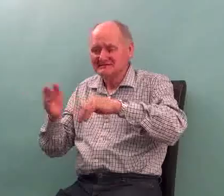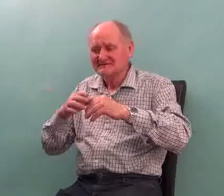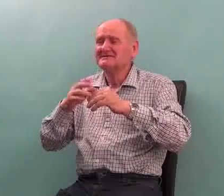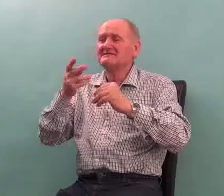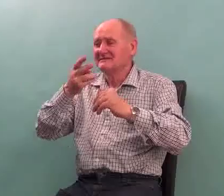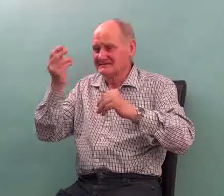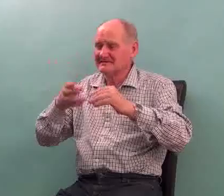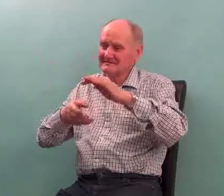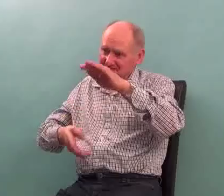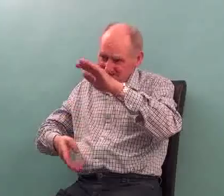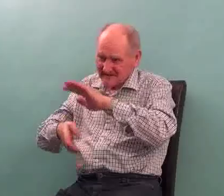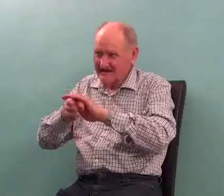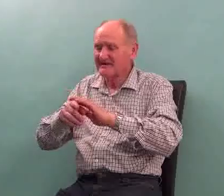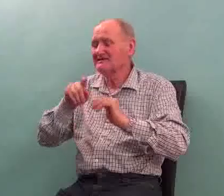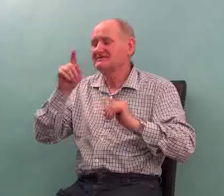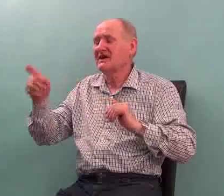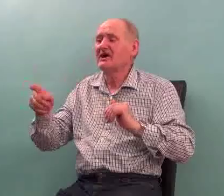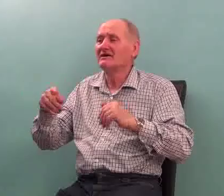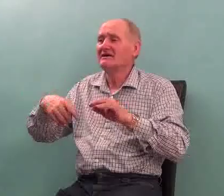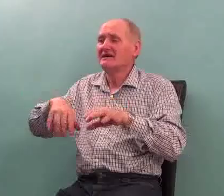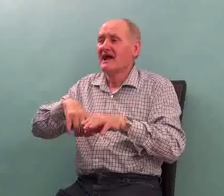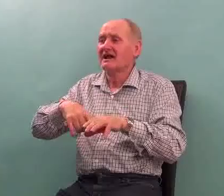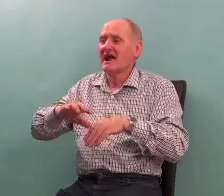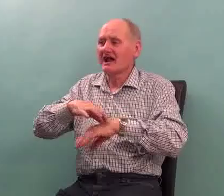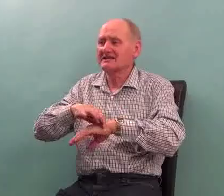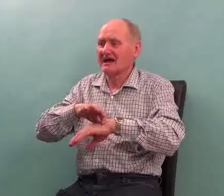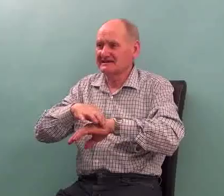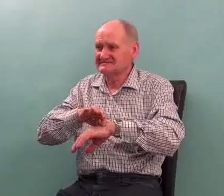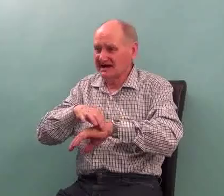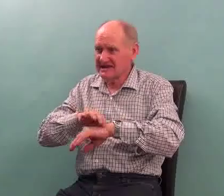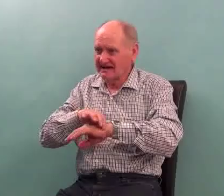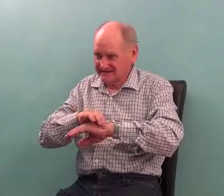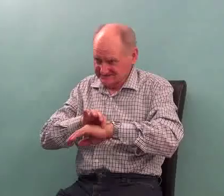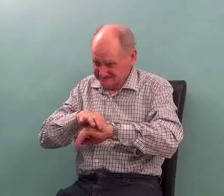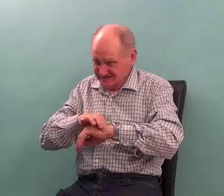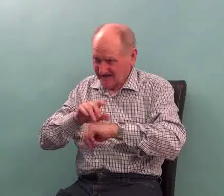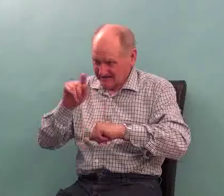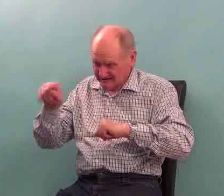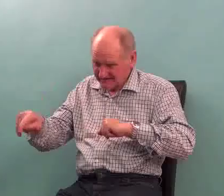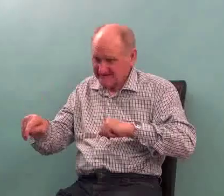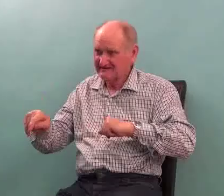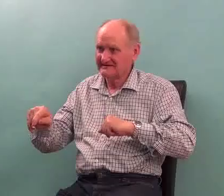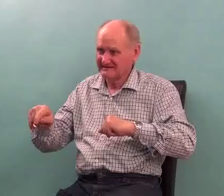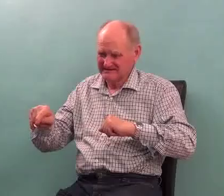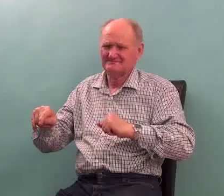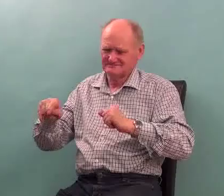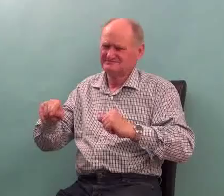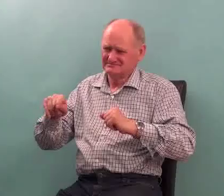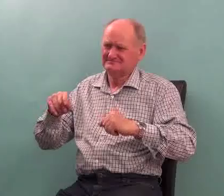Po czterech dniach pojechaliśmy do Grecji.